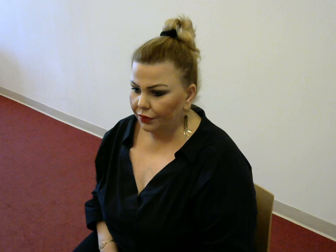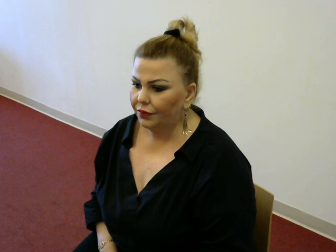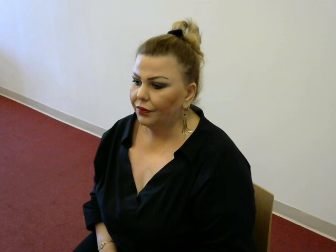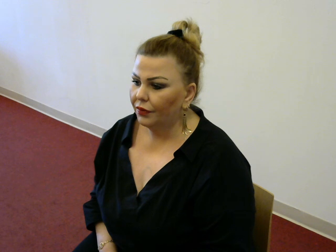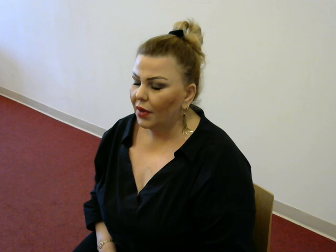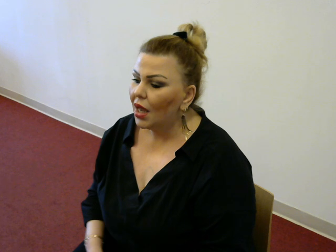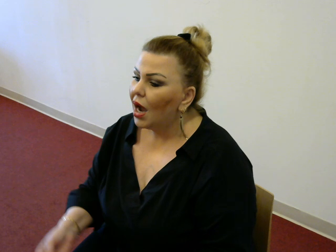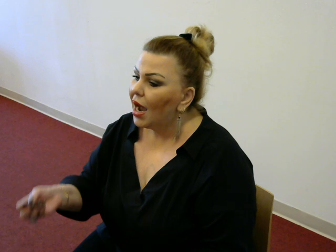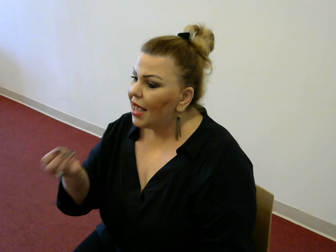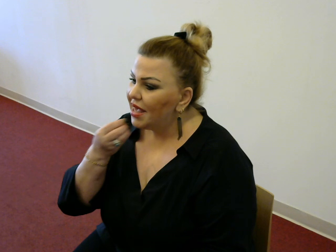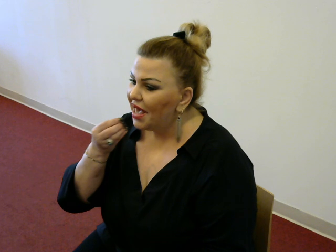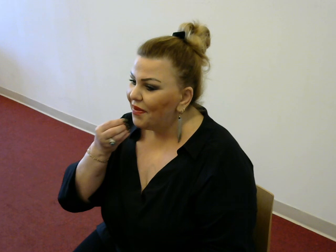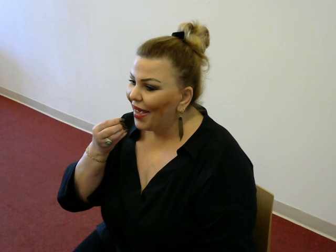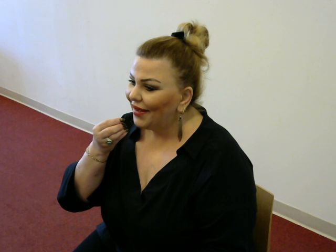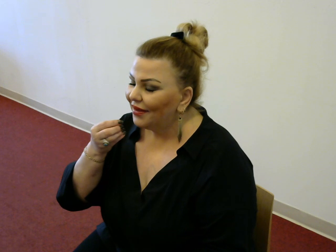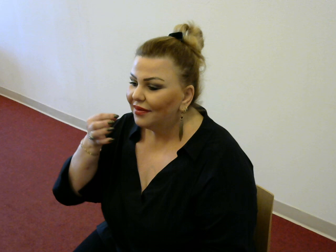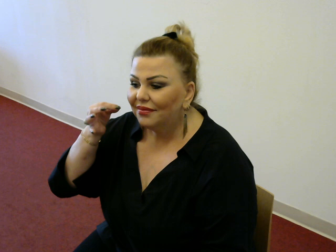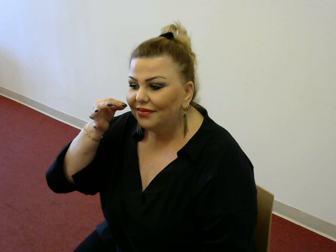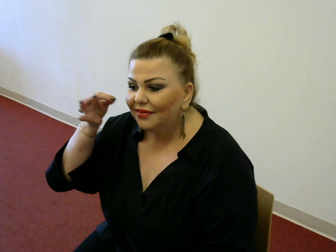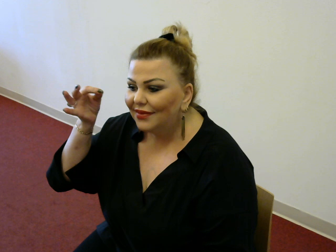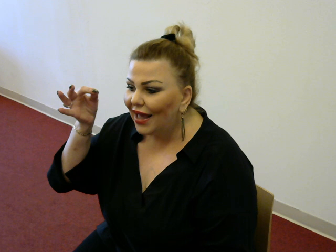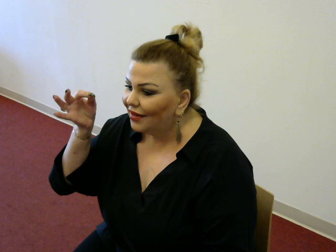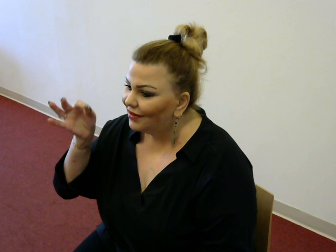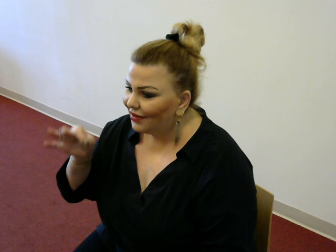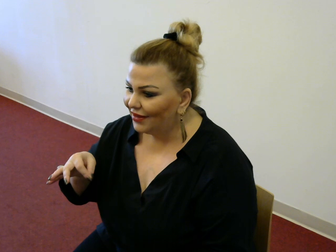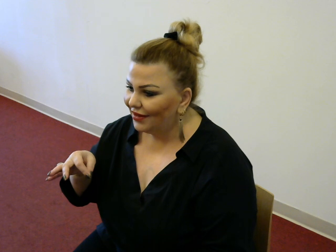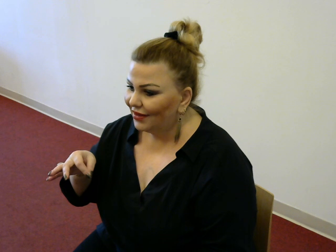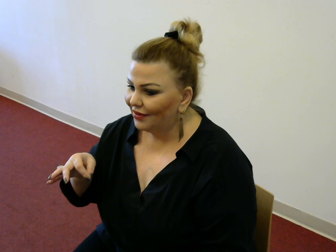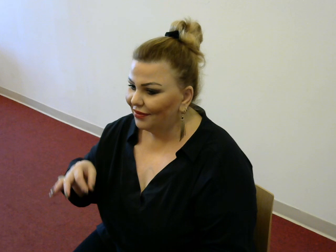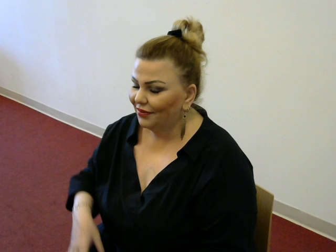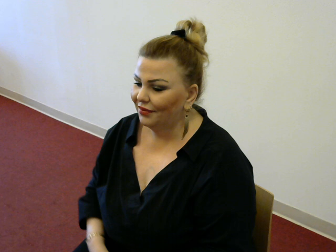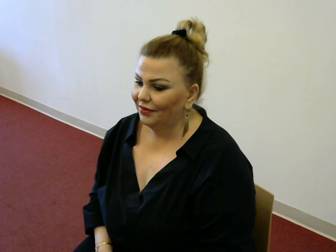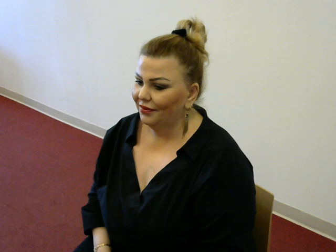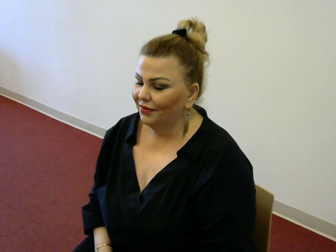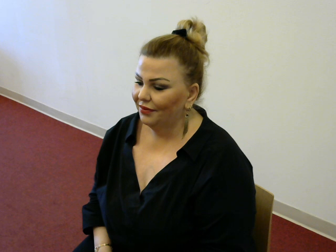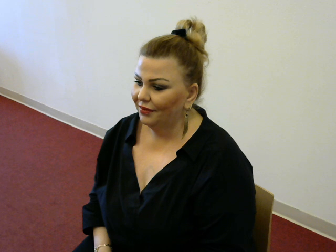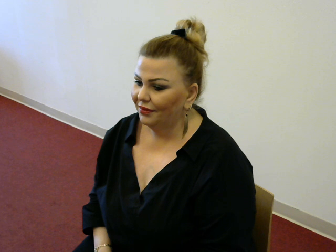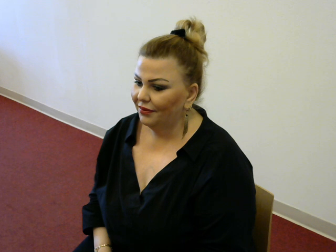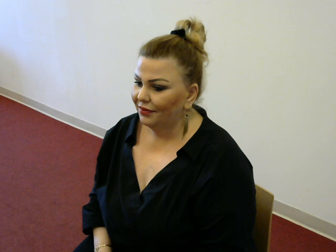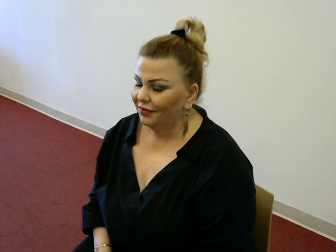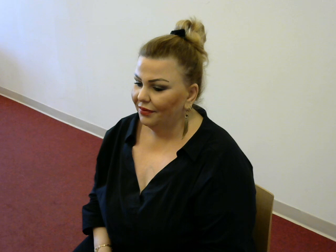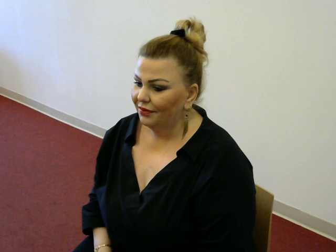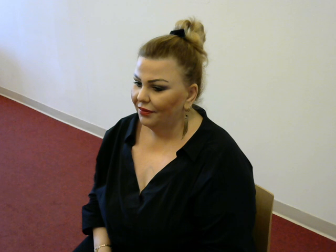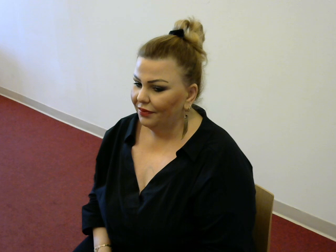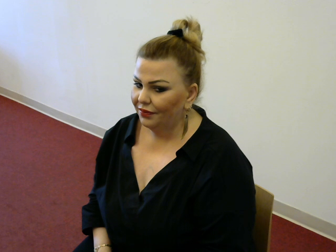Yemək dadlı idi